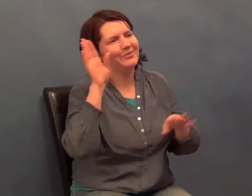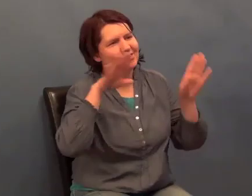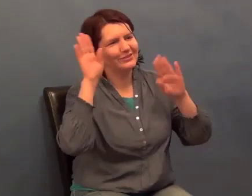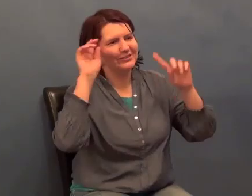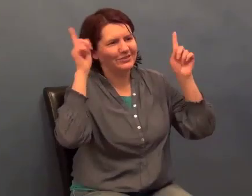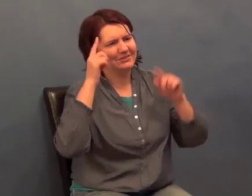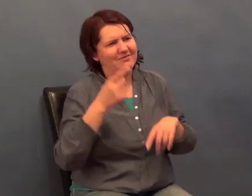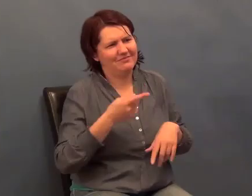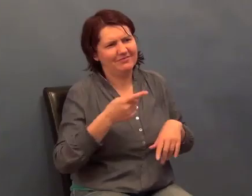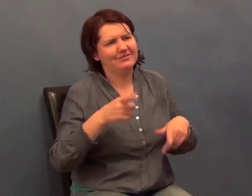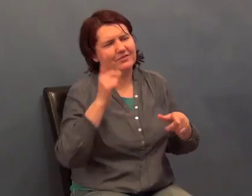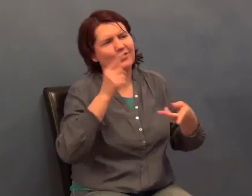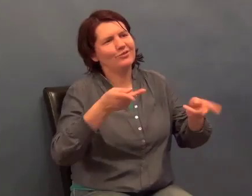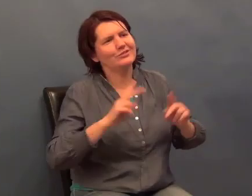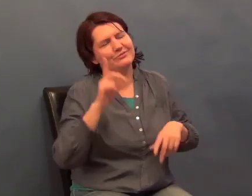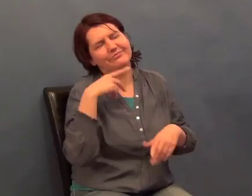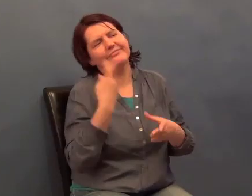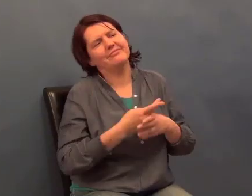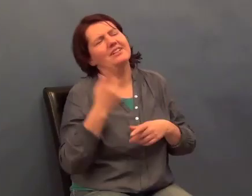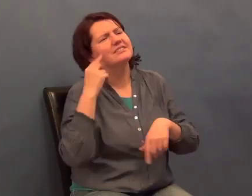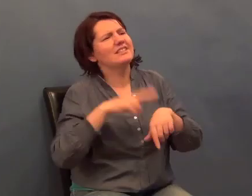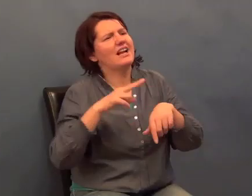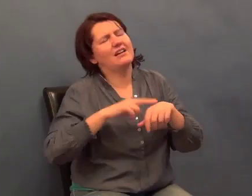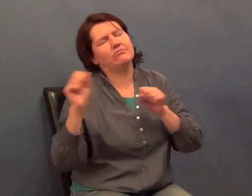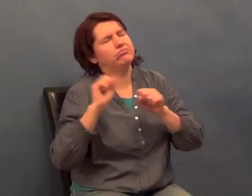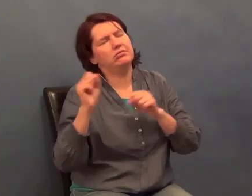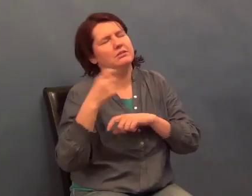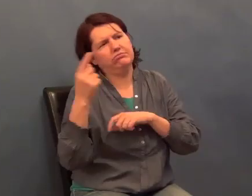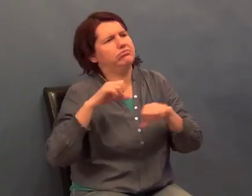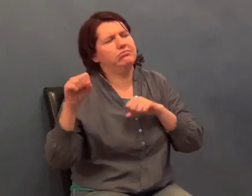Myszka Miki śpi na łóżku i słyszy, że zegar dzwoni.